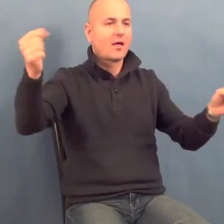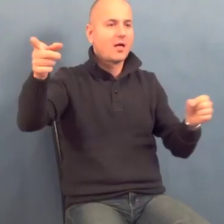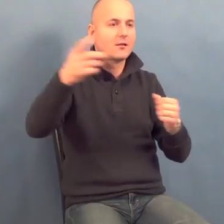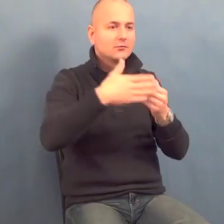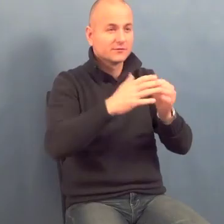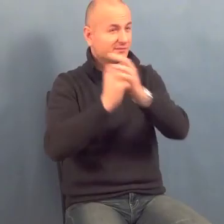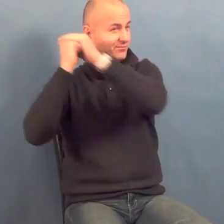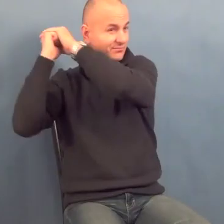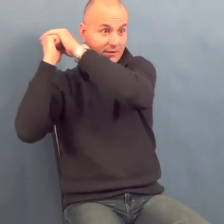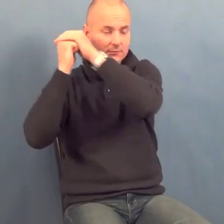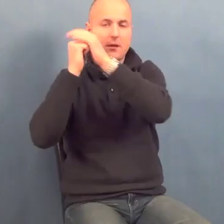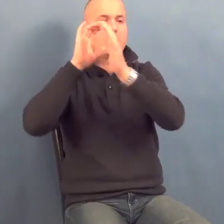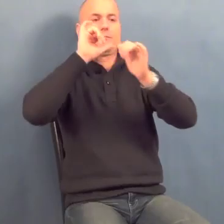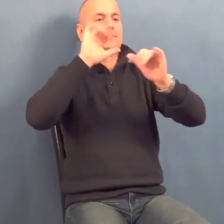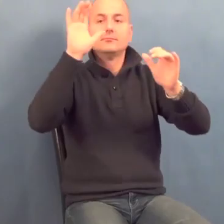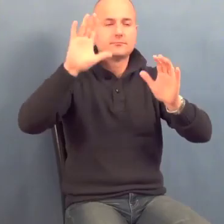Więc zanim uderzają w drzwi, nagle, na szczęście, zatrzymują się.